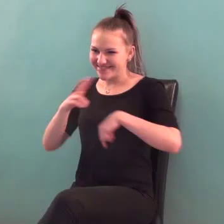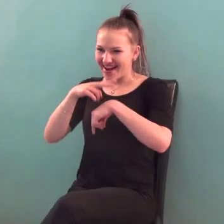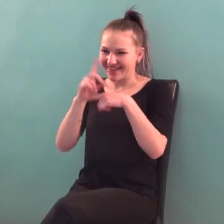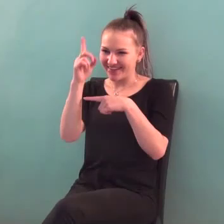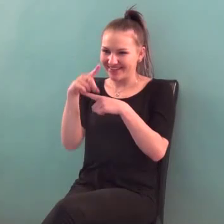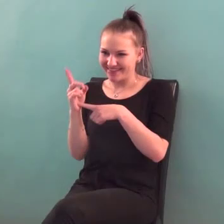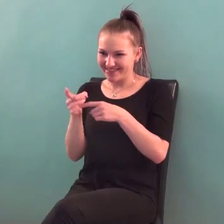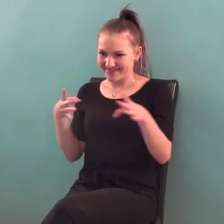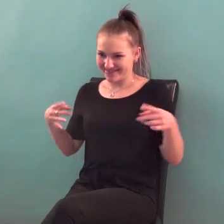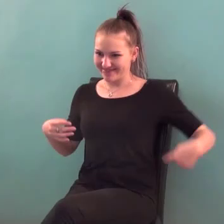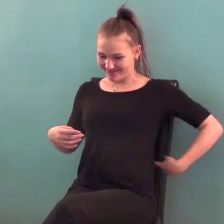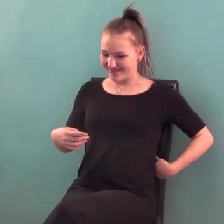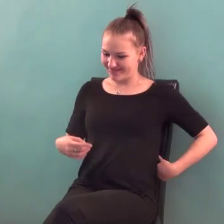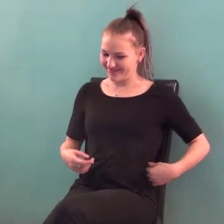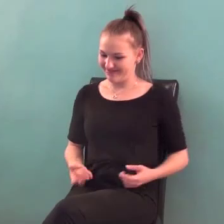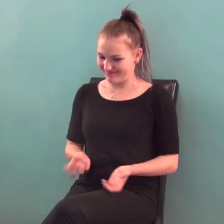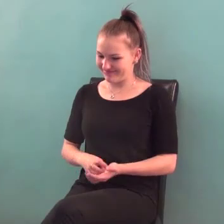To była wskazówka zegara, dostał nią w plecy.